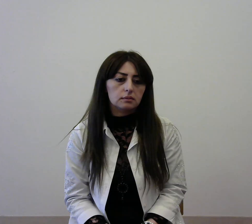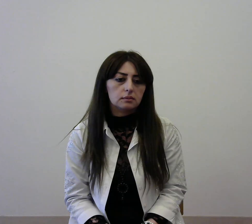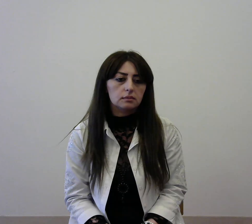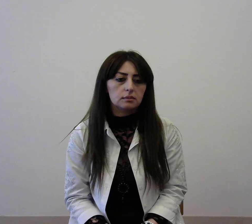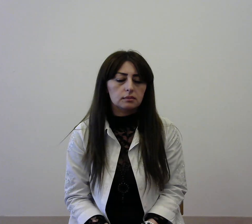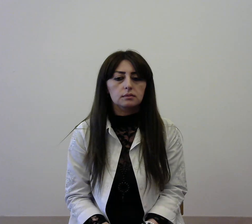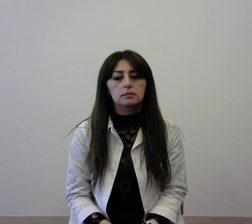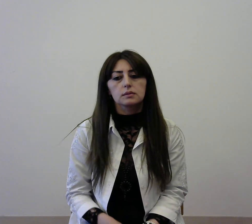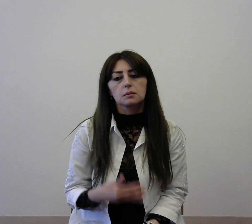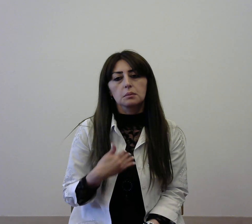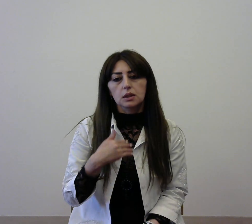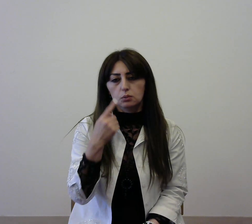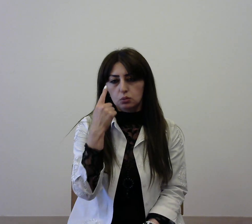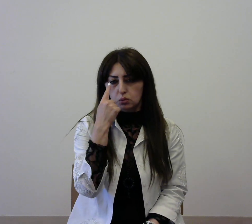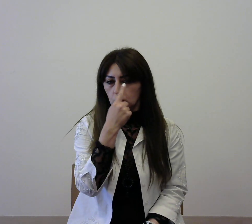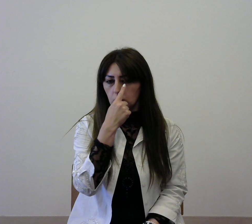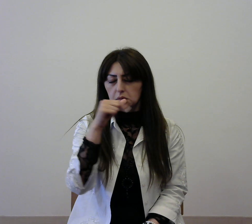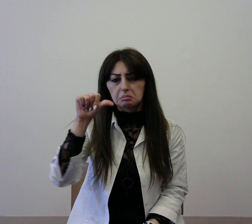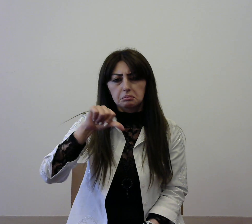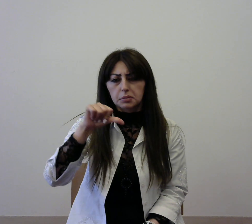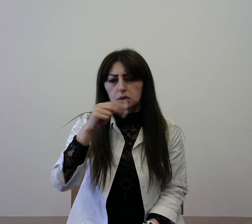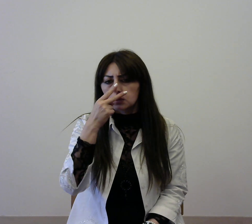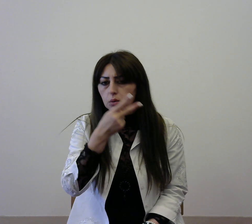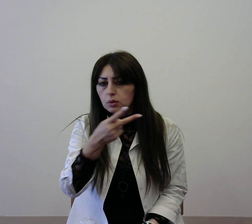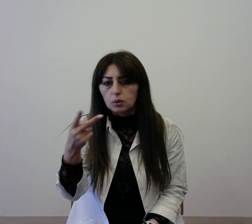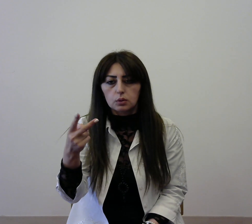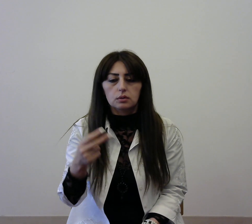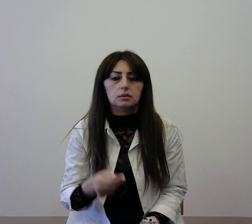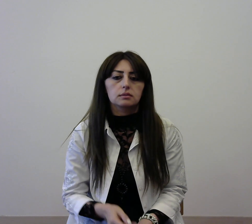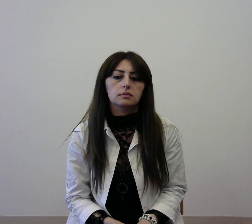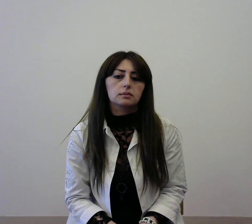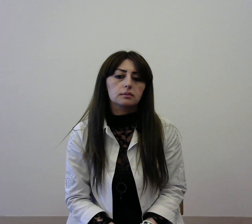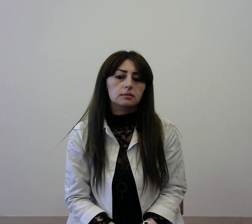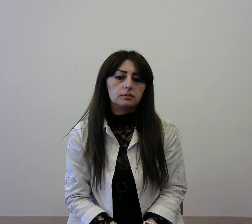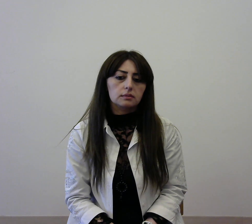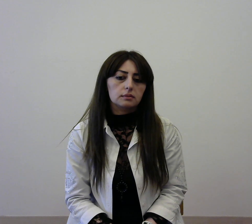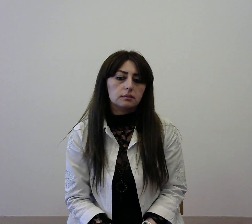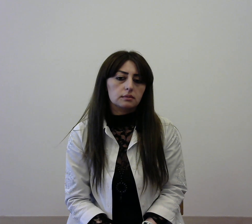Mənim gözüm pis görür